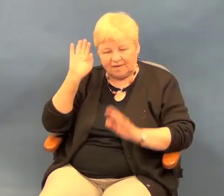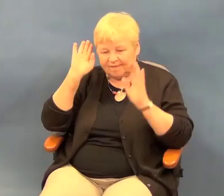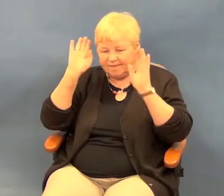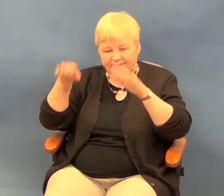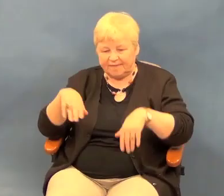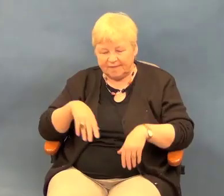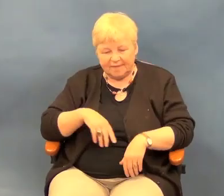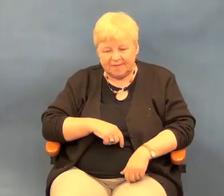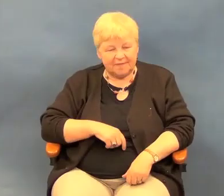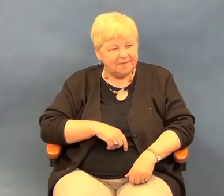W Łodzi to w ogóle...